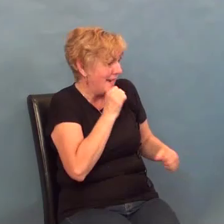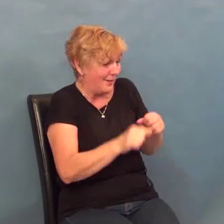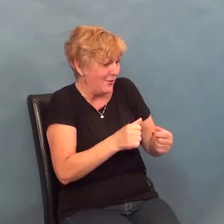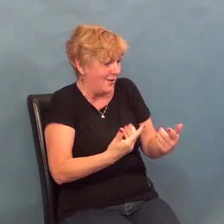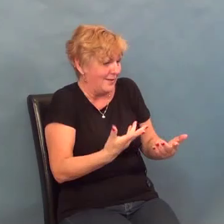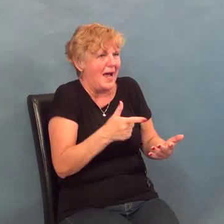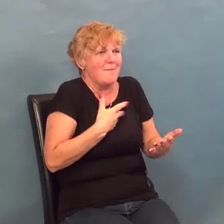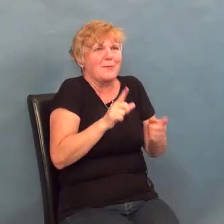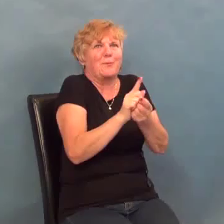Ale mam spotkanie w lutym.